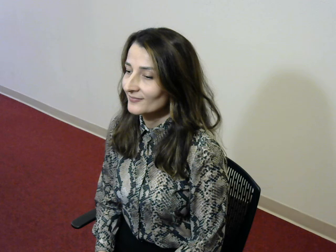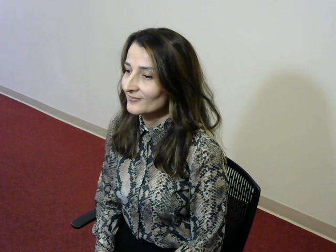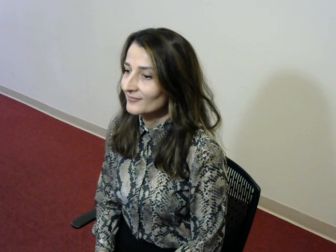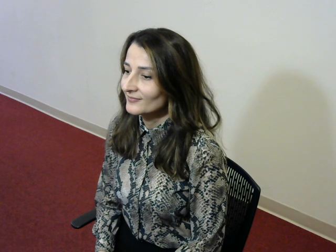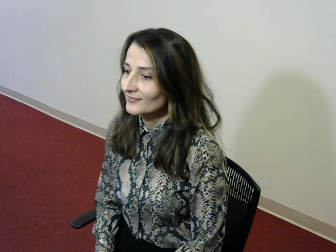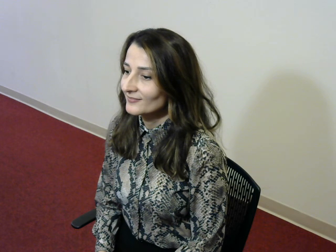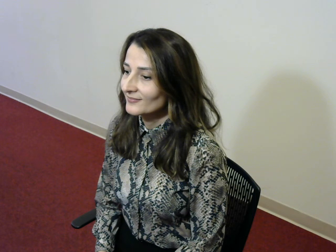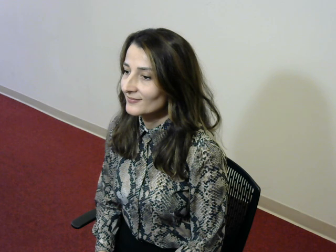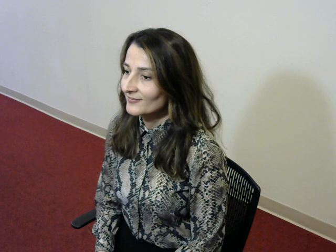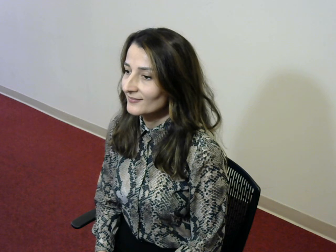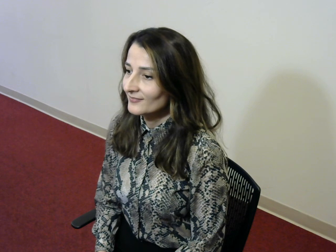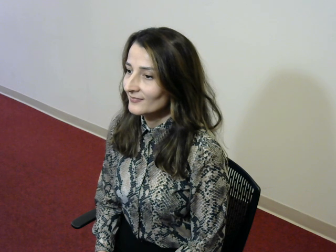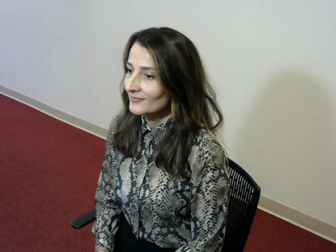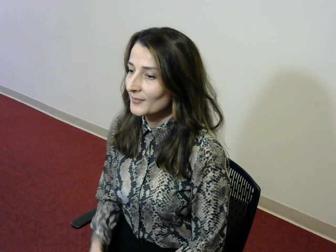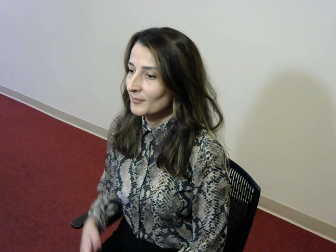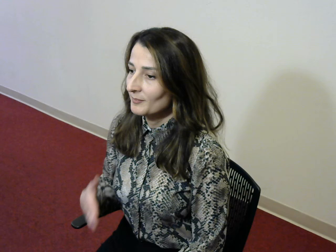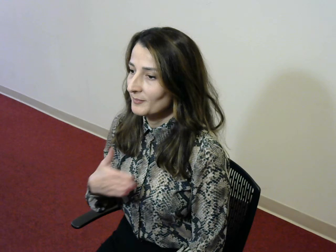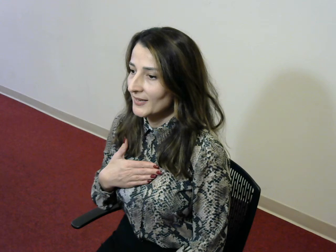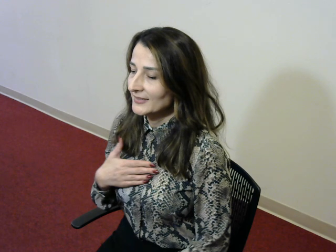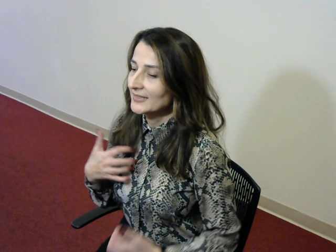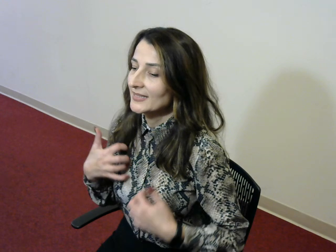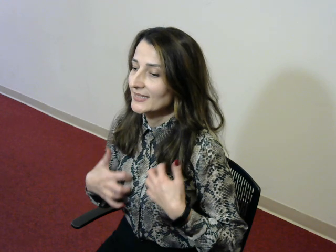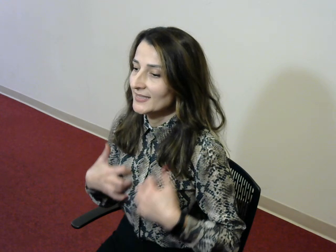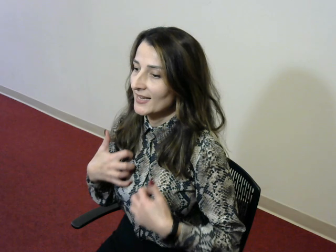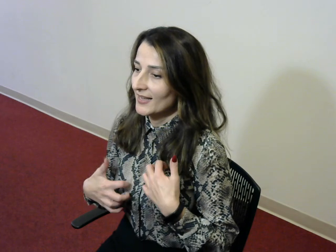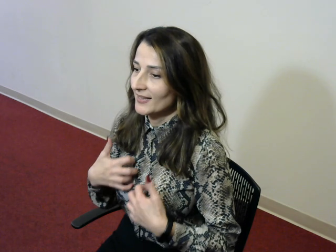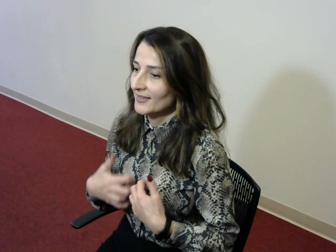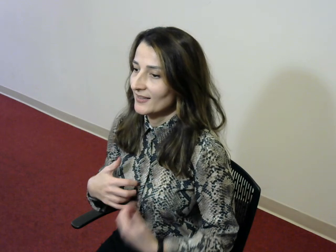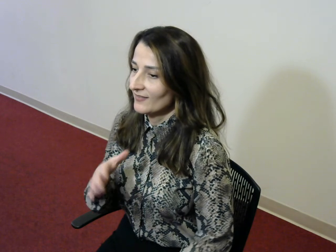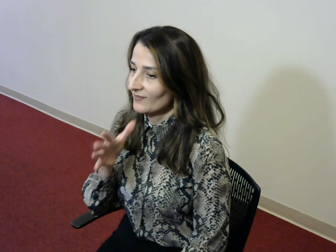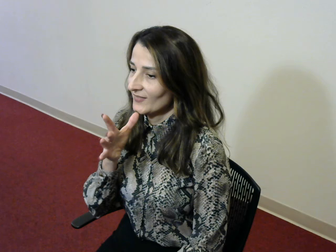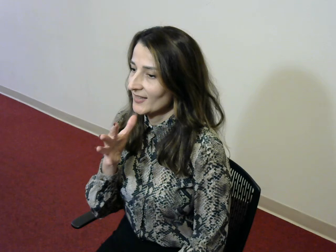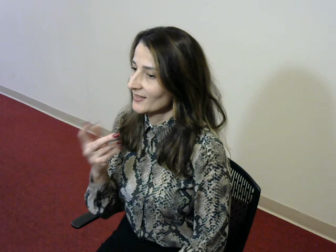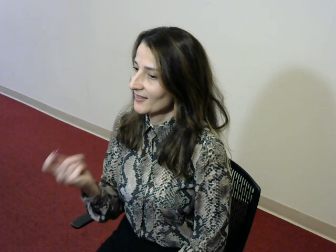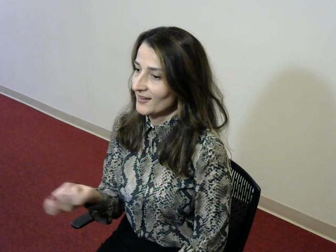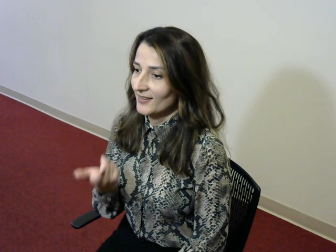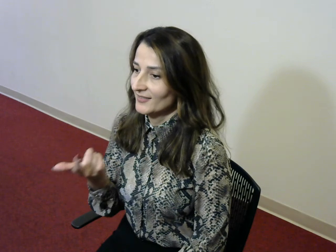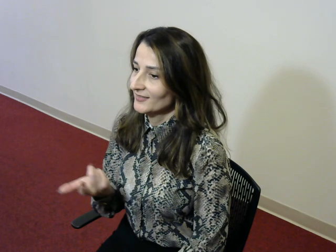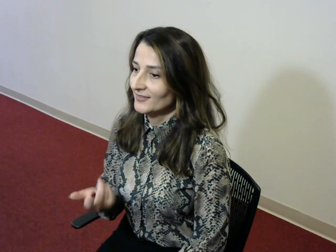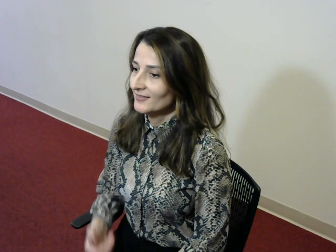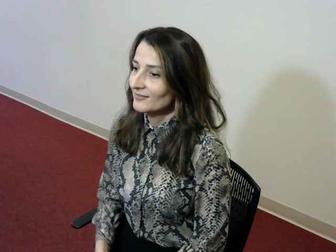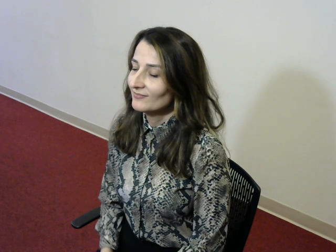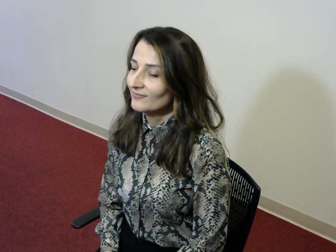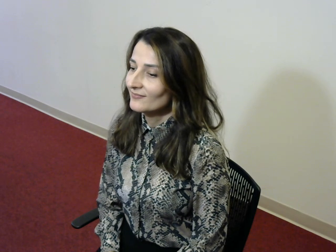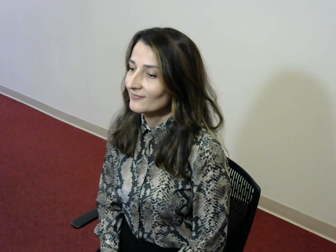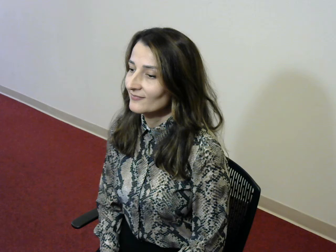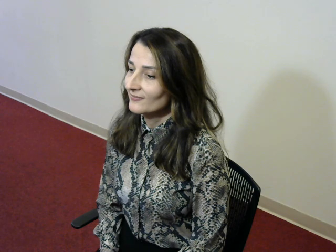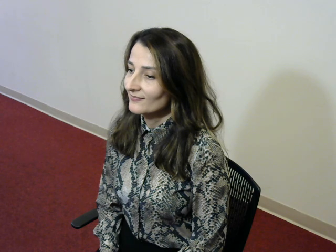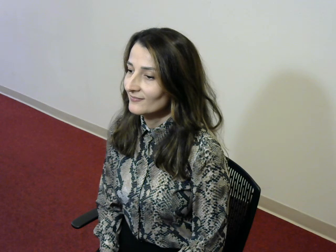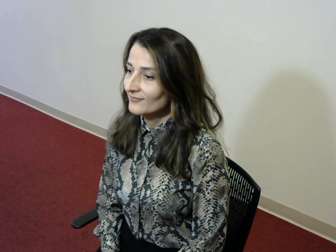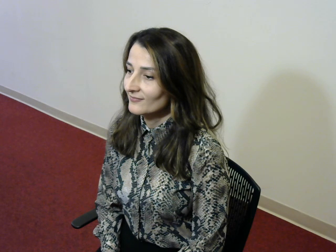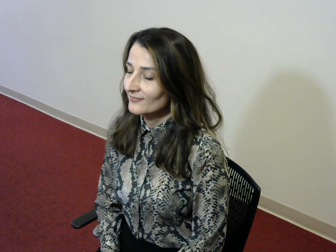Mən tələsirəm, vaxtım azdır